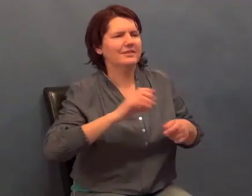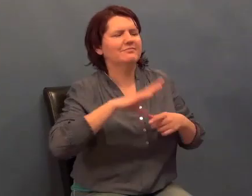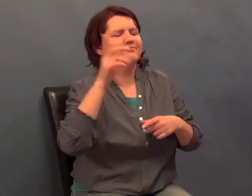Okej.